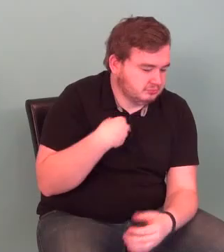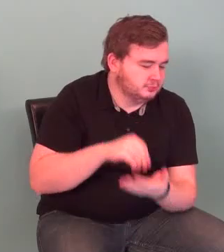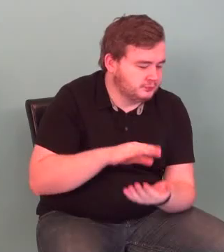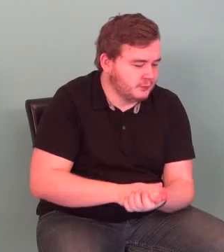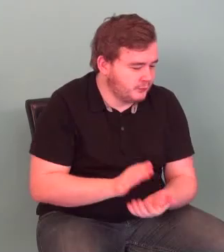Zapisuję sobie.